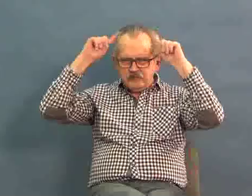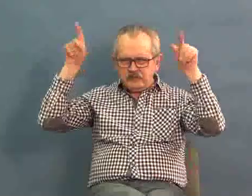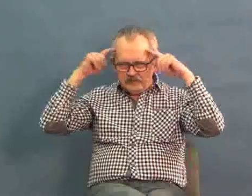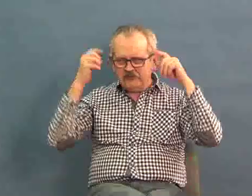Kulisty nos.